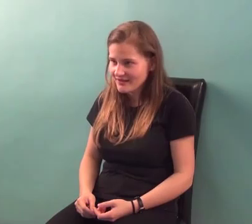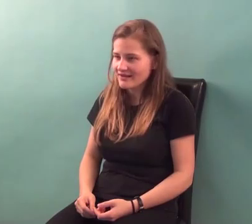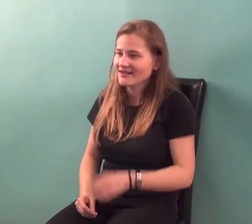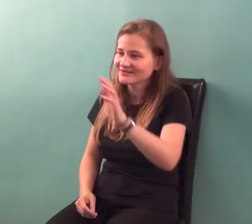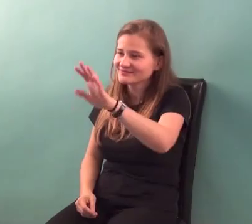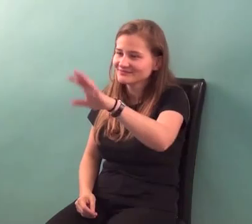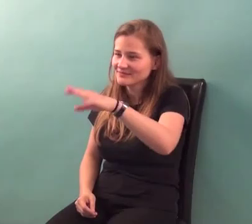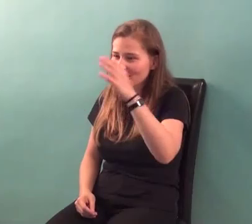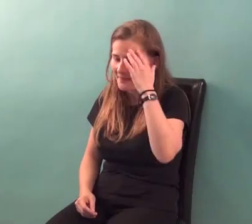Dobra, wiem.